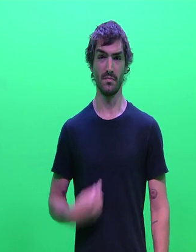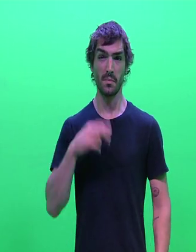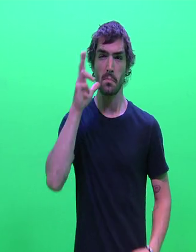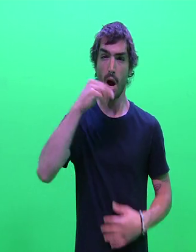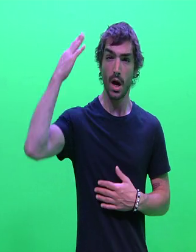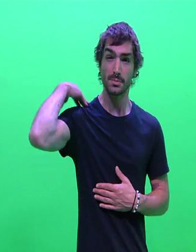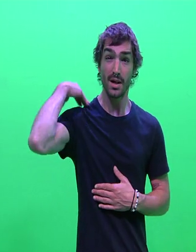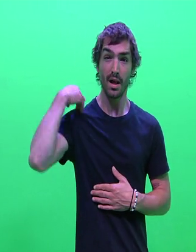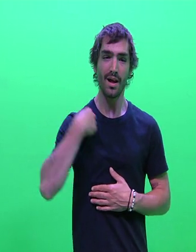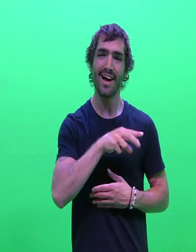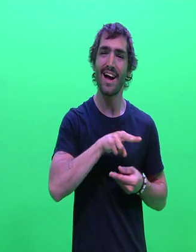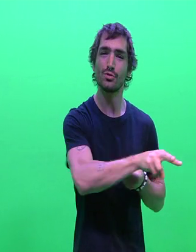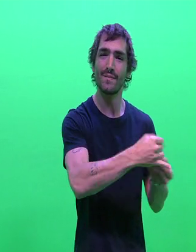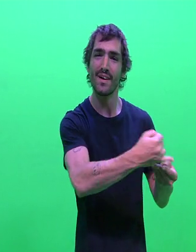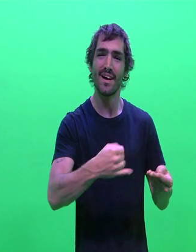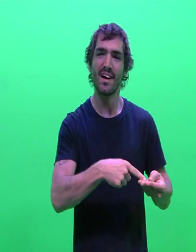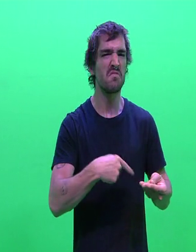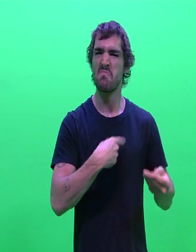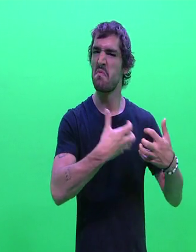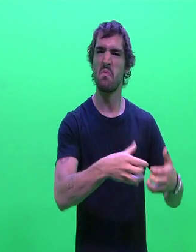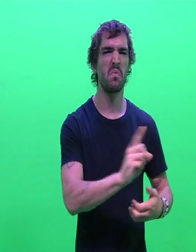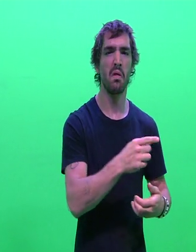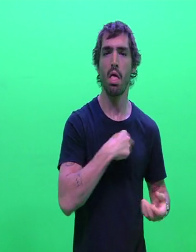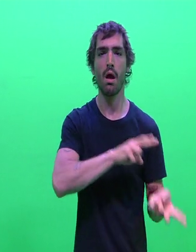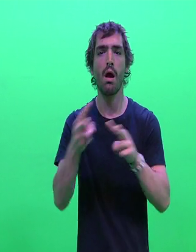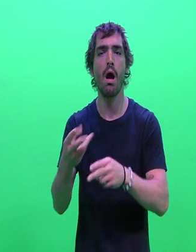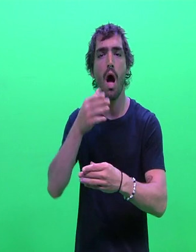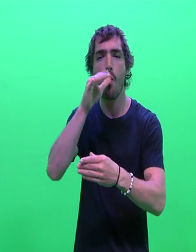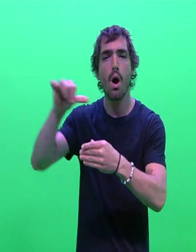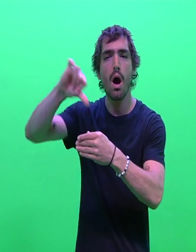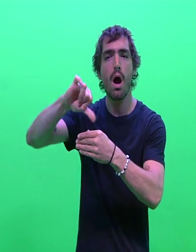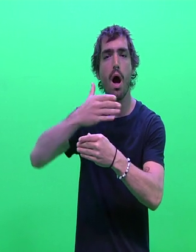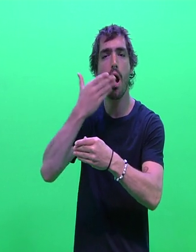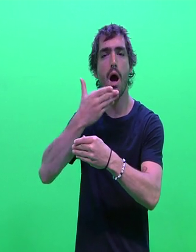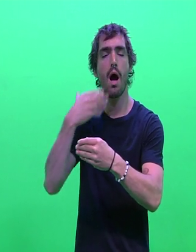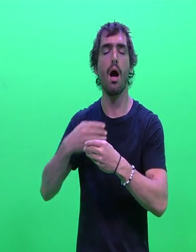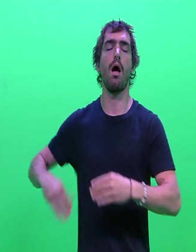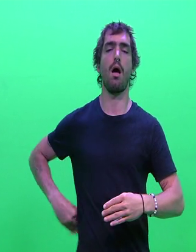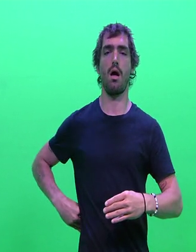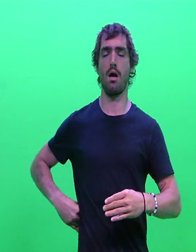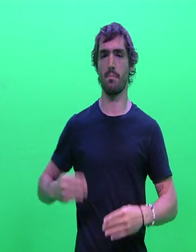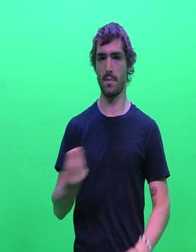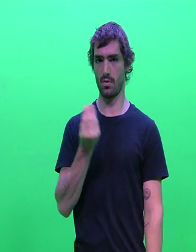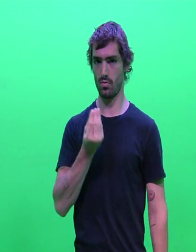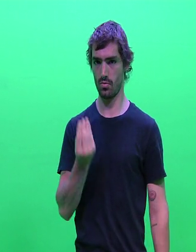Em fa mal l'esquena. La manta elèctrica no funciona. Em poso aigua calenta i em va millor.